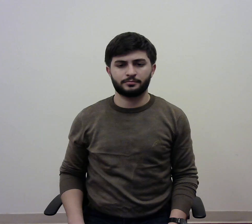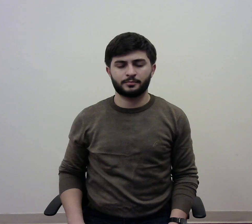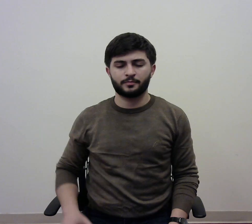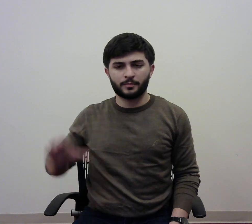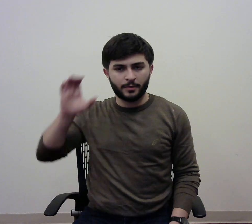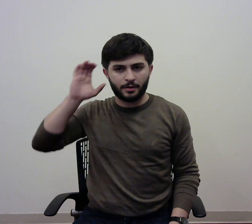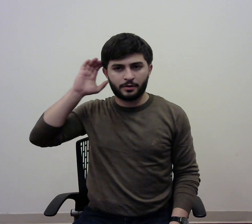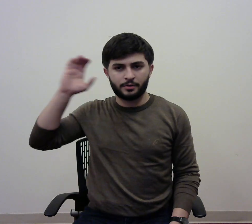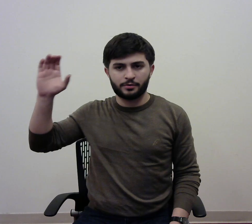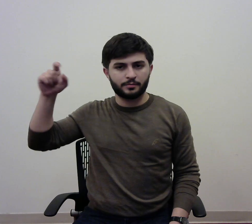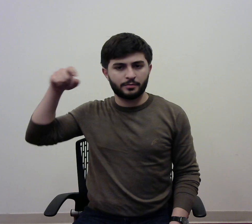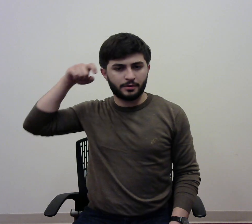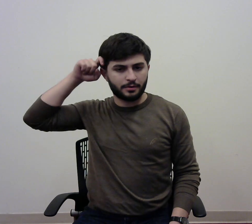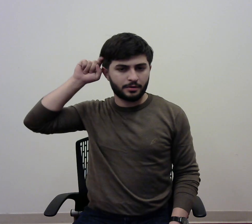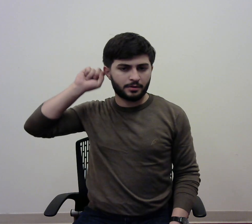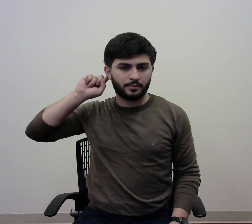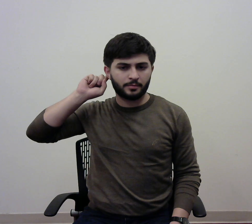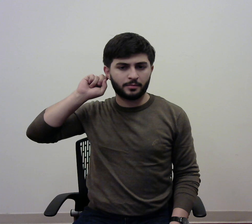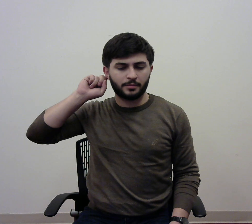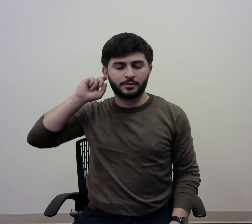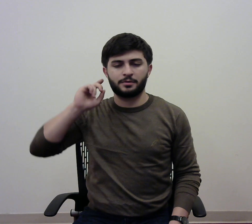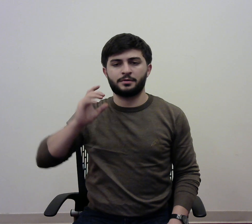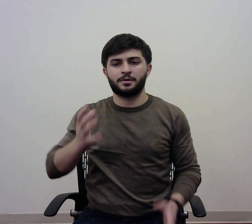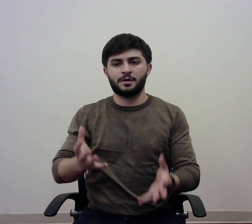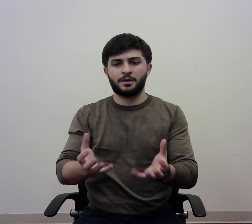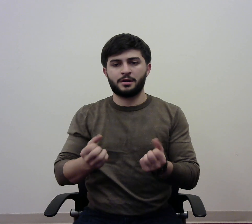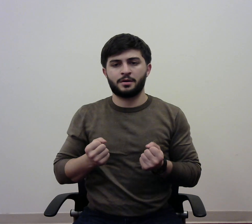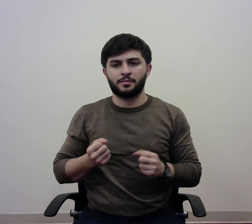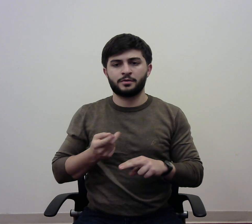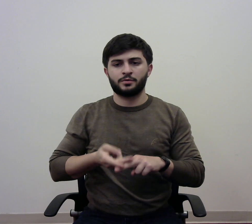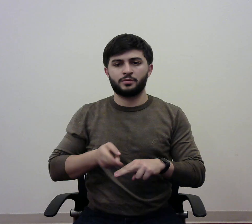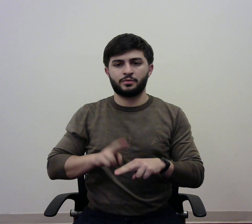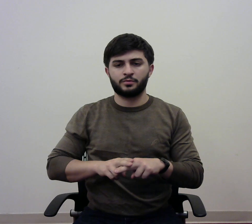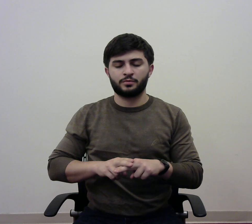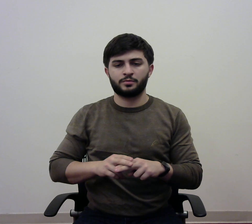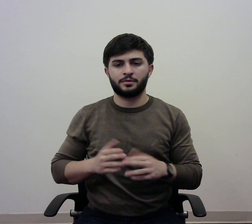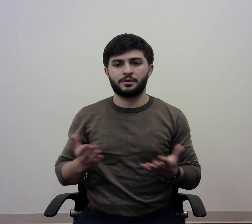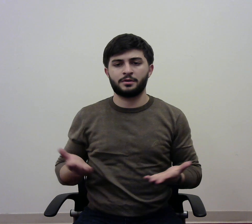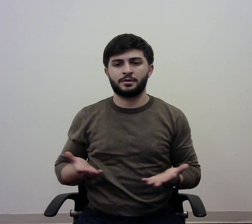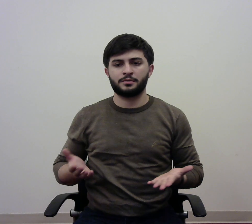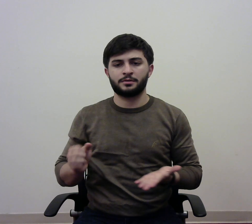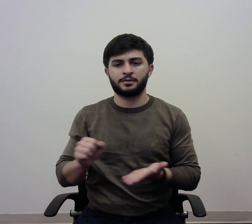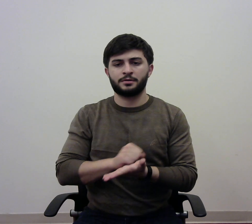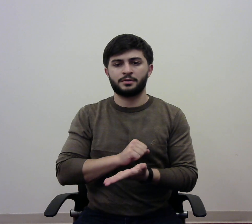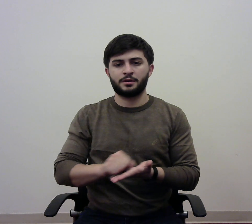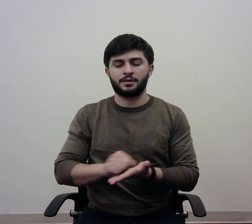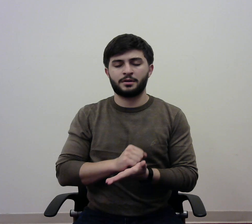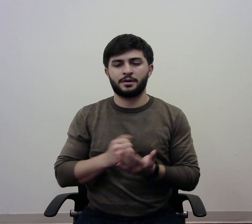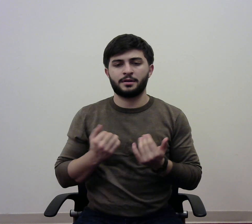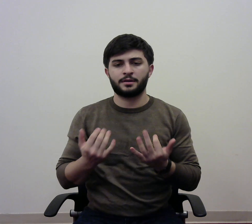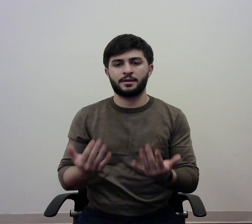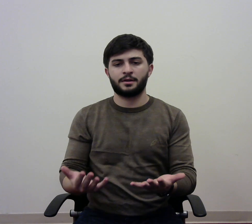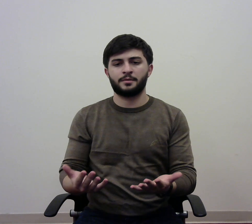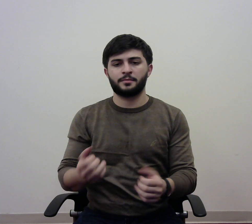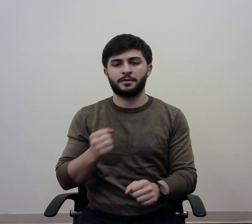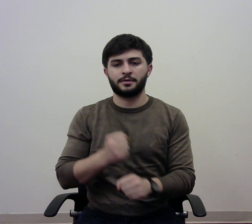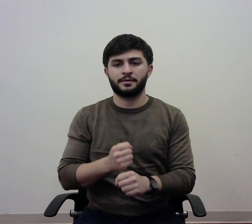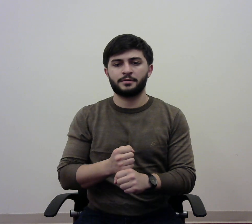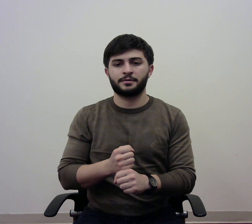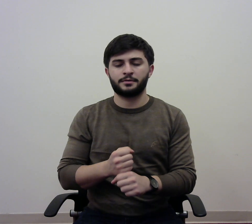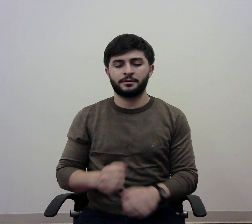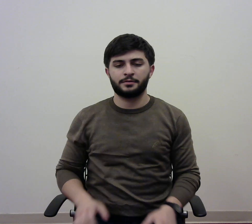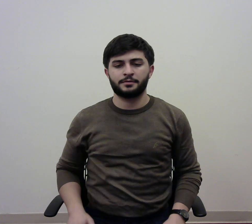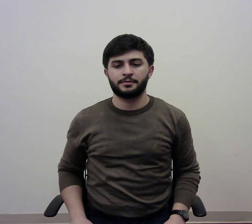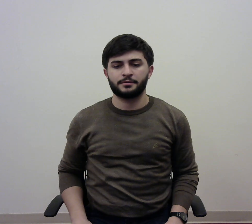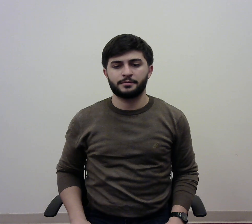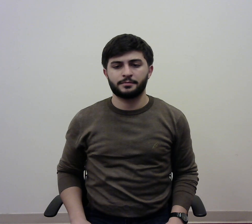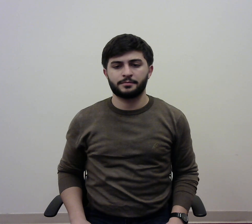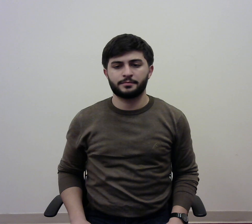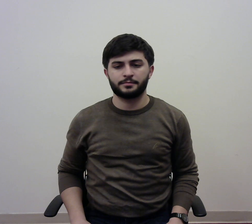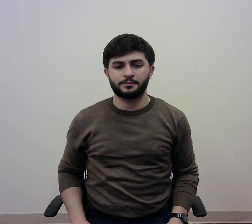Eşitmə aparatı alınması üçün hansı sənədlər tələb edilir?